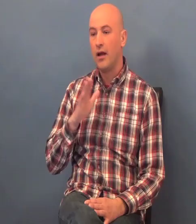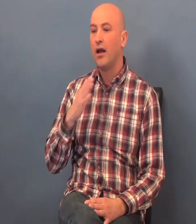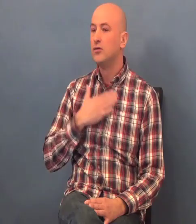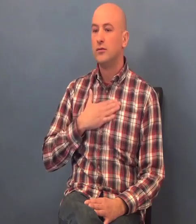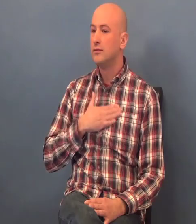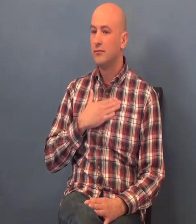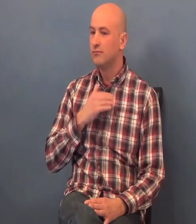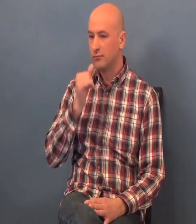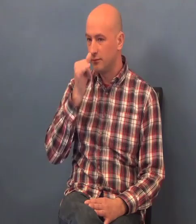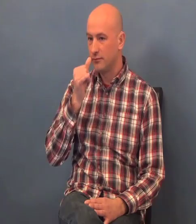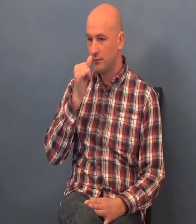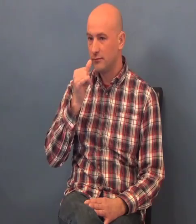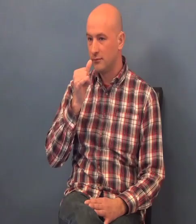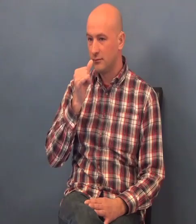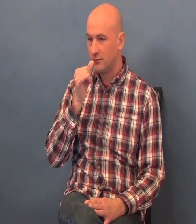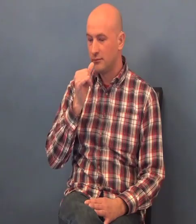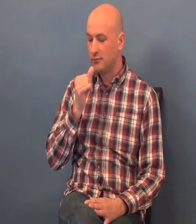W sobotę nie mogę, nie mogę.